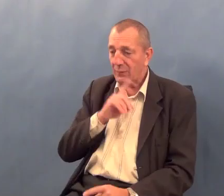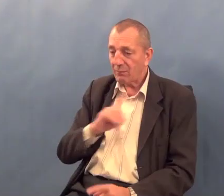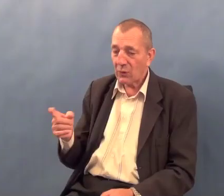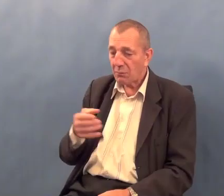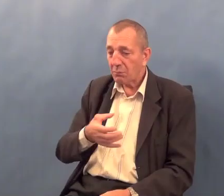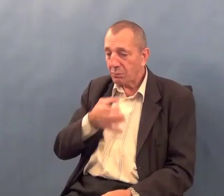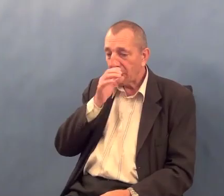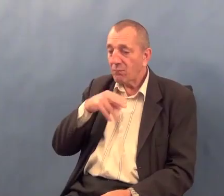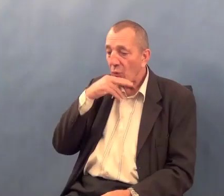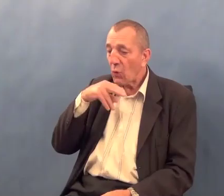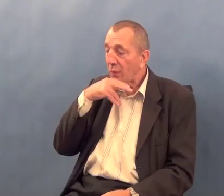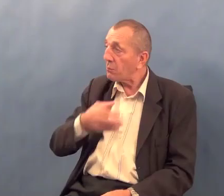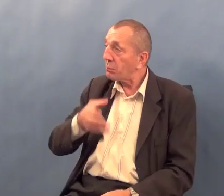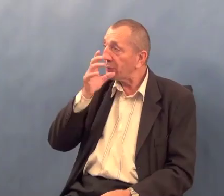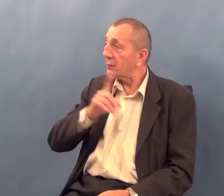Nie wolno pić wody.